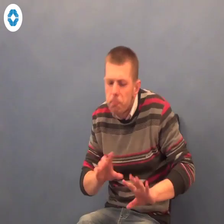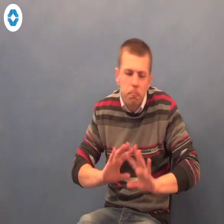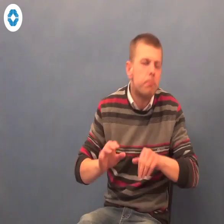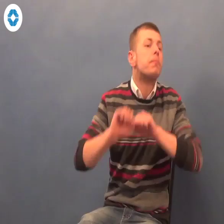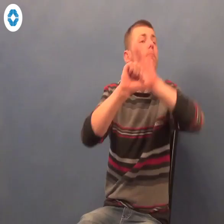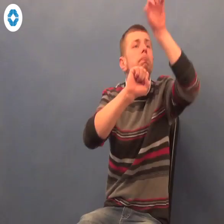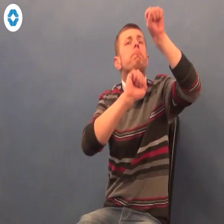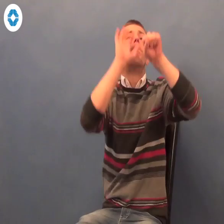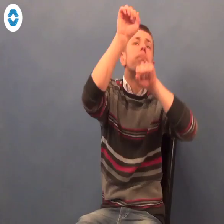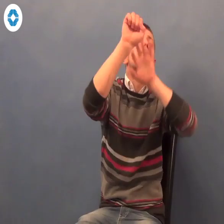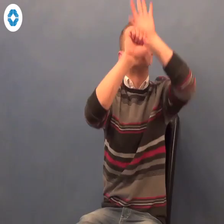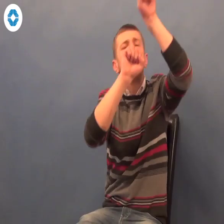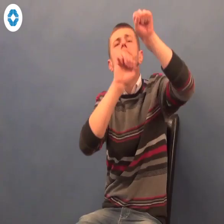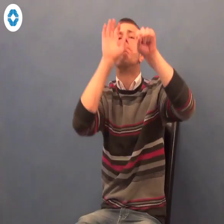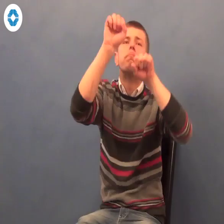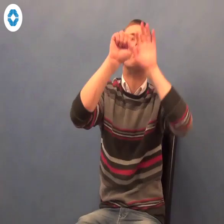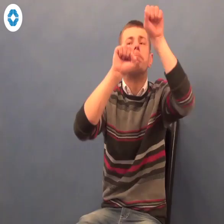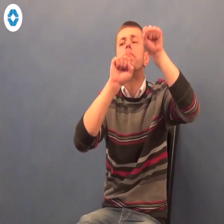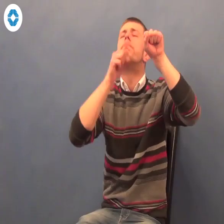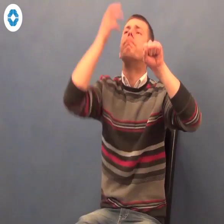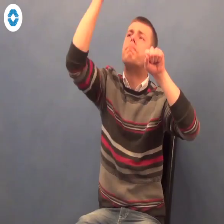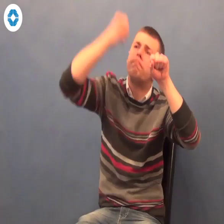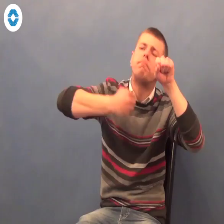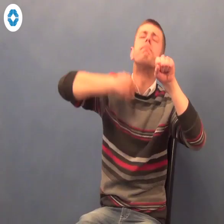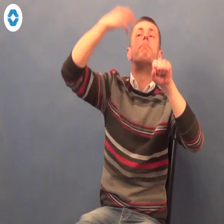Następnie znów wchodzi na drabinę, zrywa gruszki.